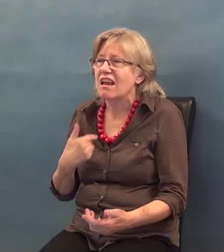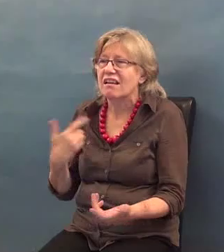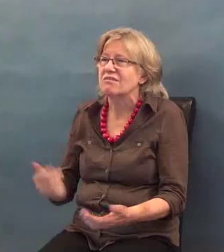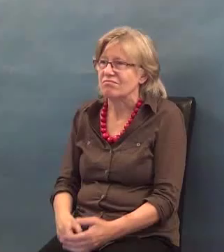Ja.